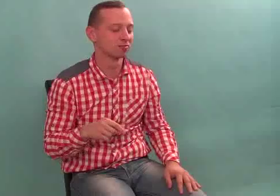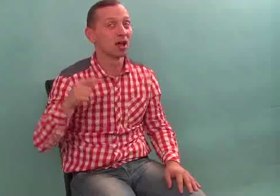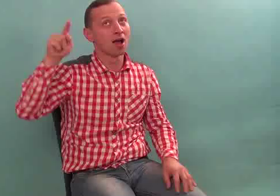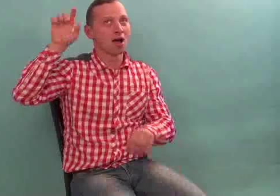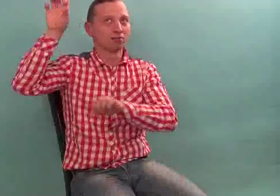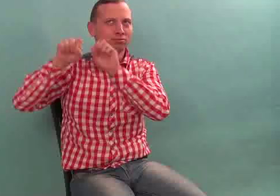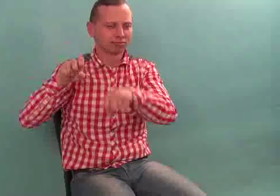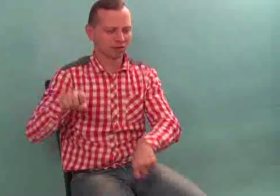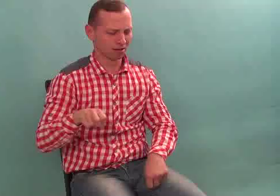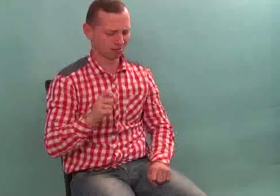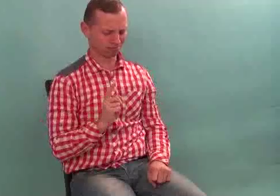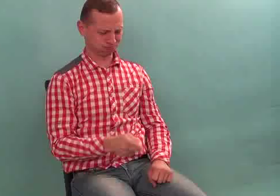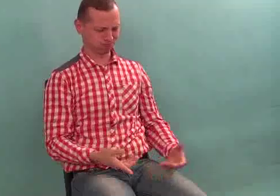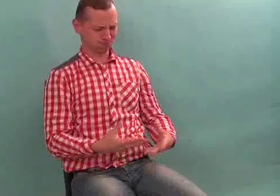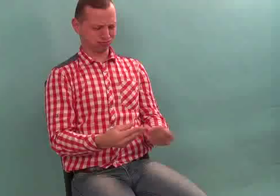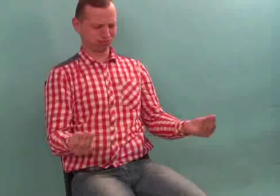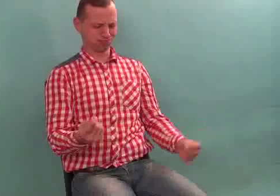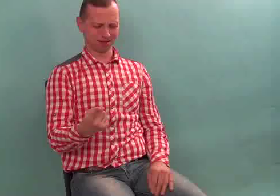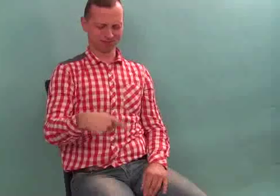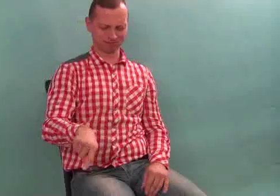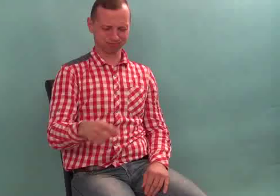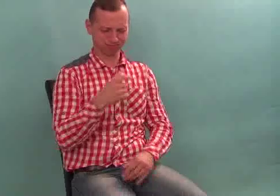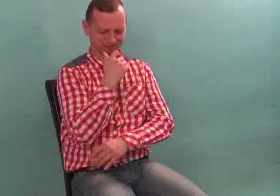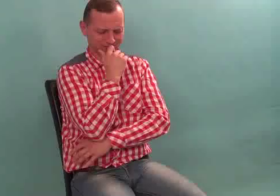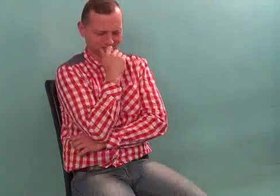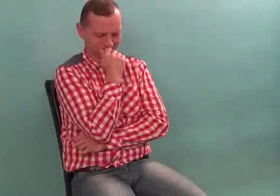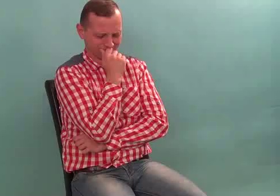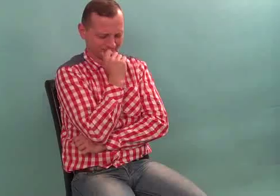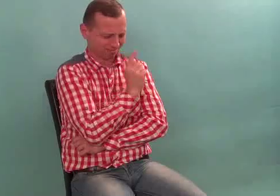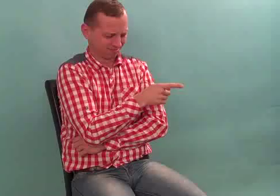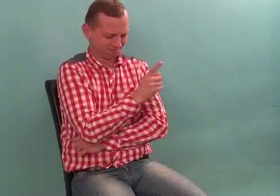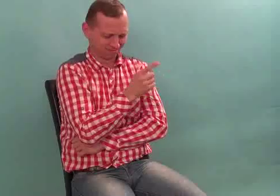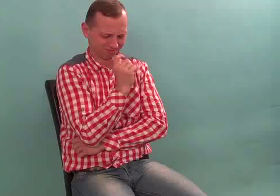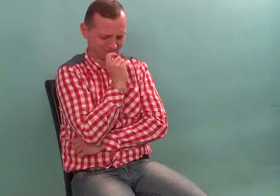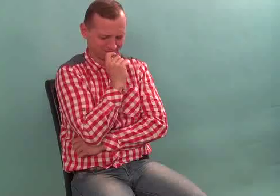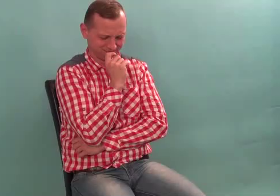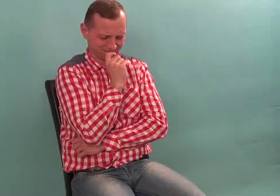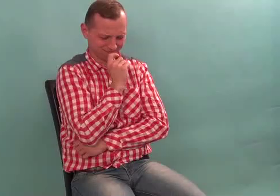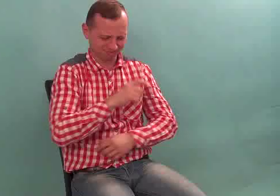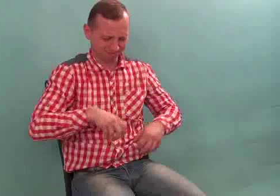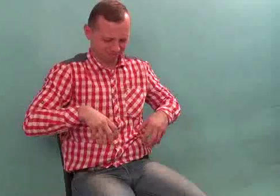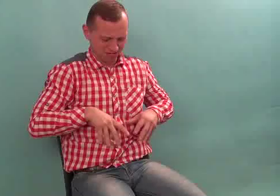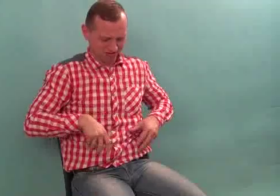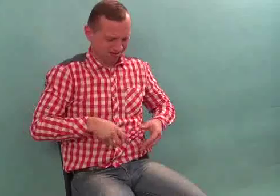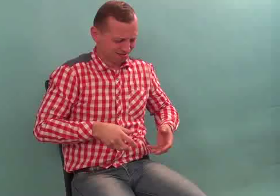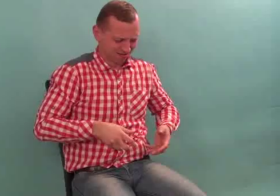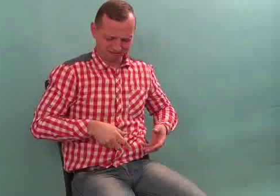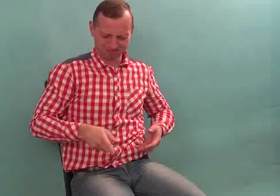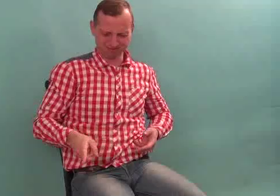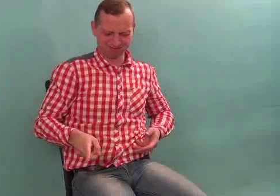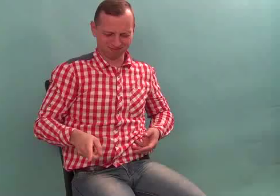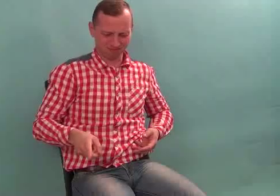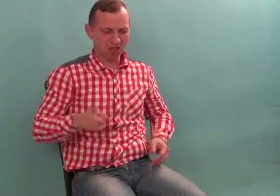Pan zszedł z drabiny, zauważa, że nie ma jednego pojemnika, zastanawia się gdzie on może być... Chce wysypać owoce z kieszeni, ale gdzie?